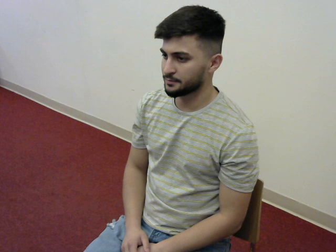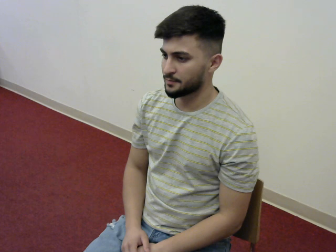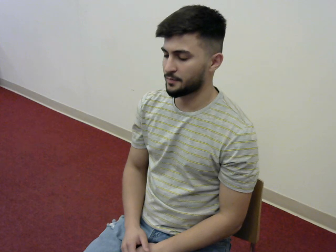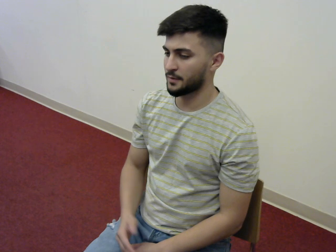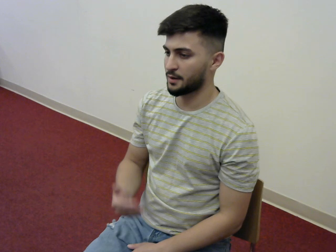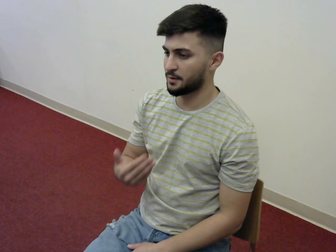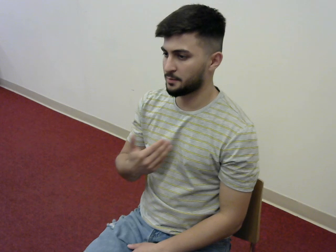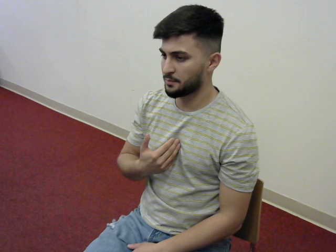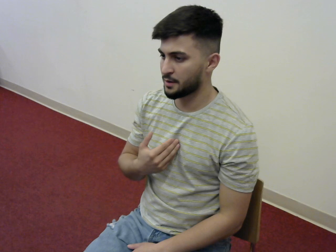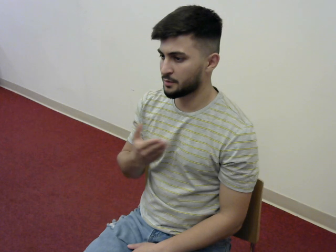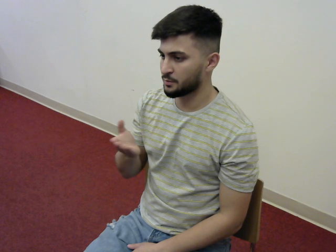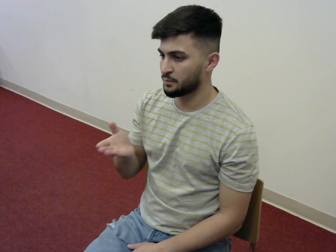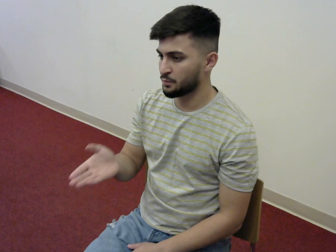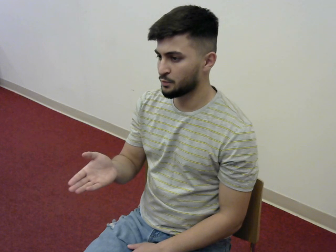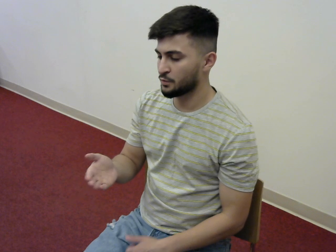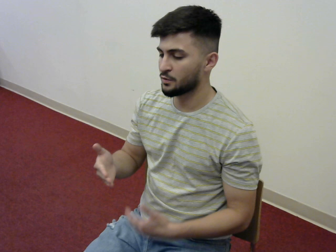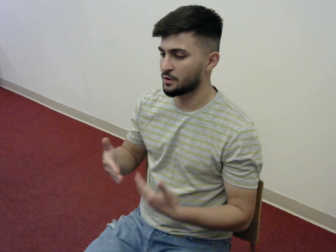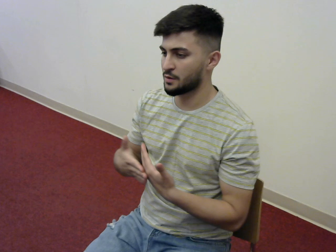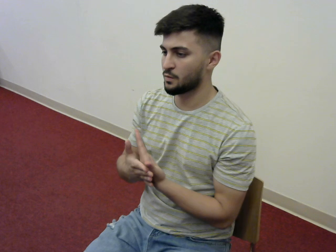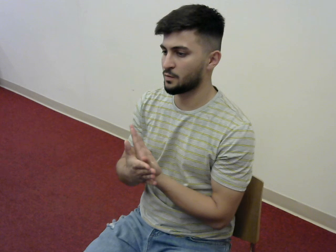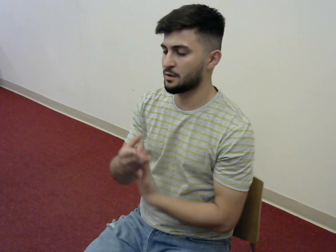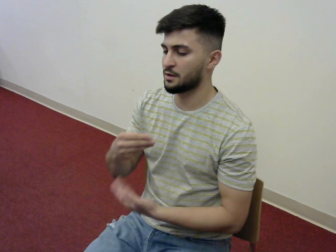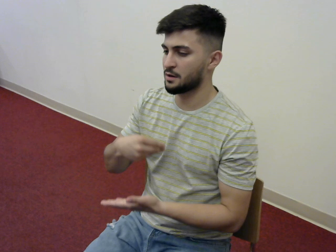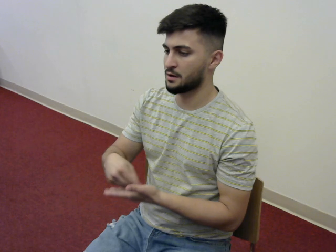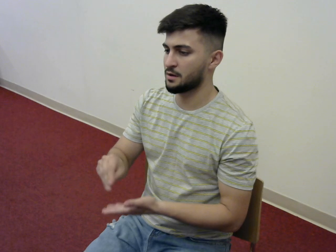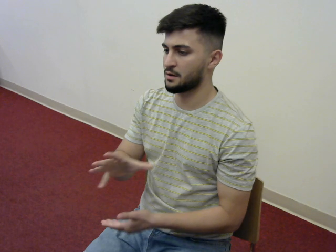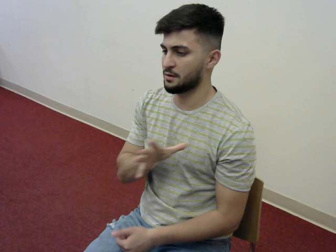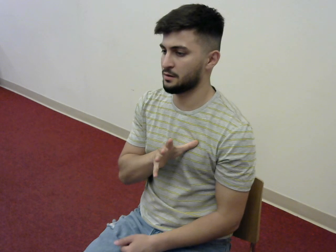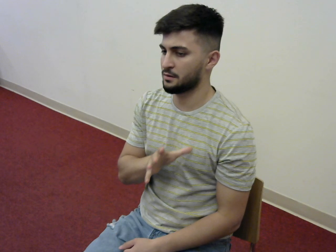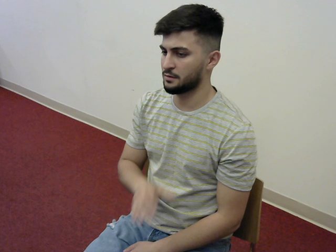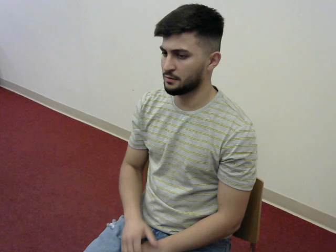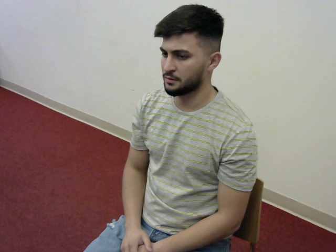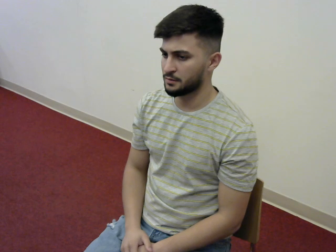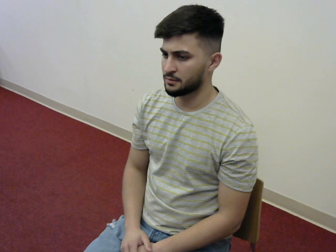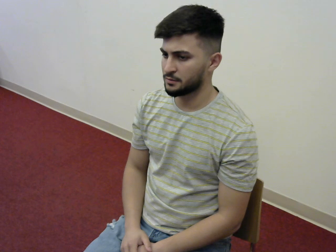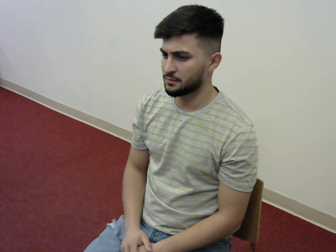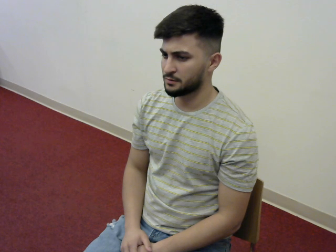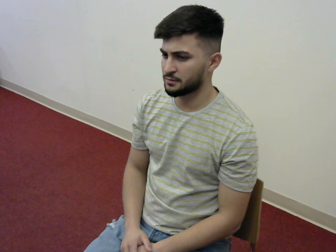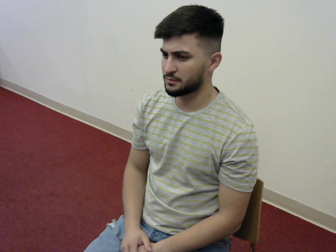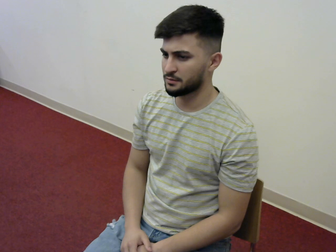Mən bunu yeni almışam